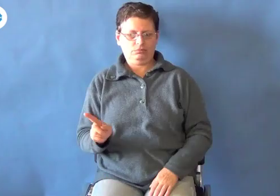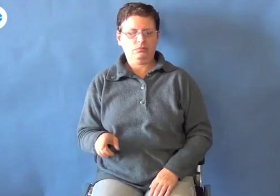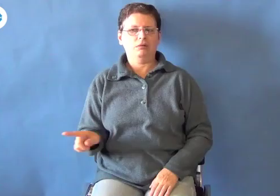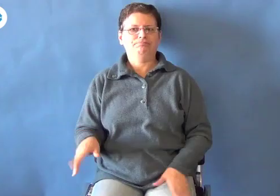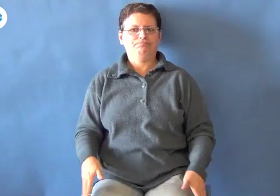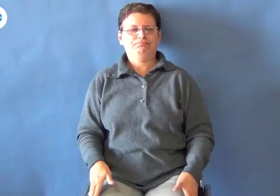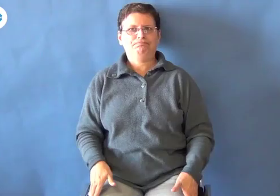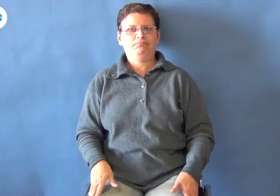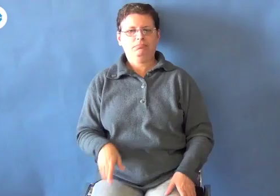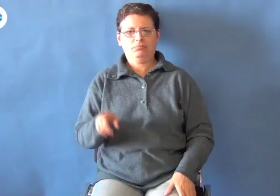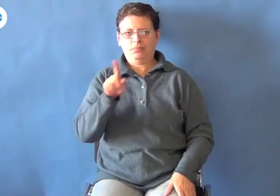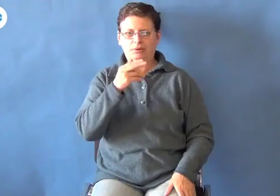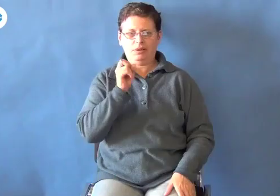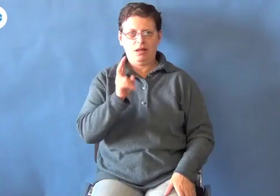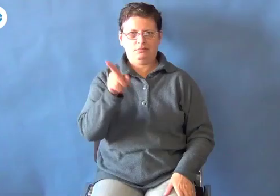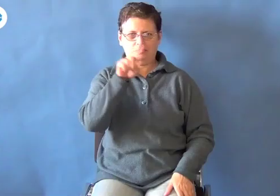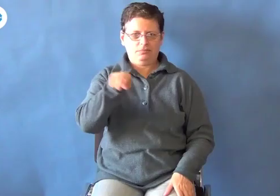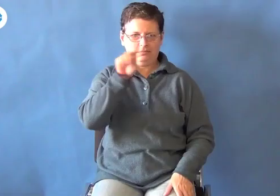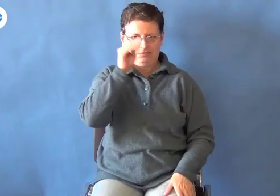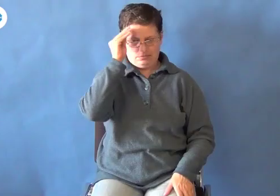To ich zatrzymuje, że jest tam znak.